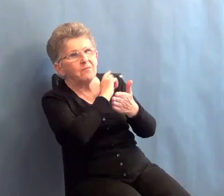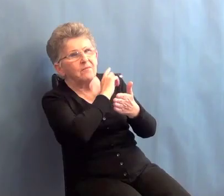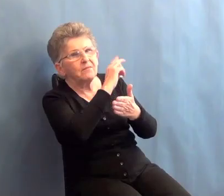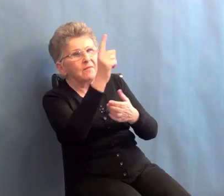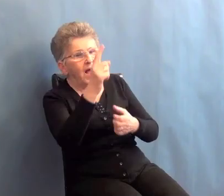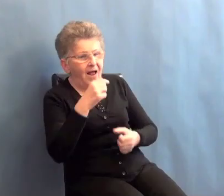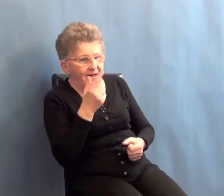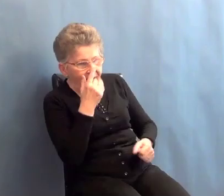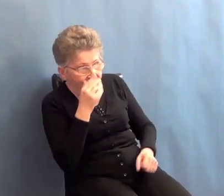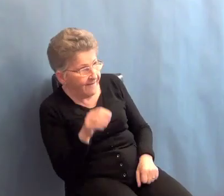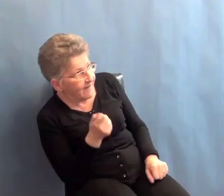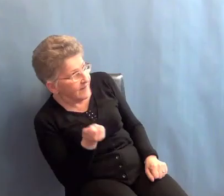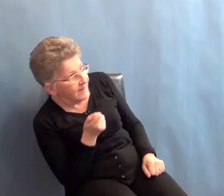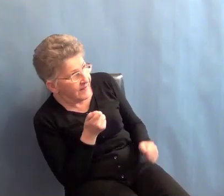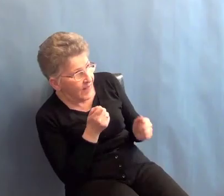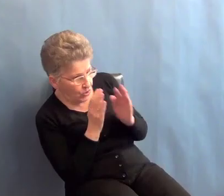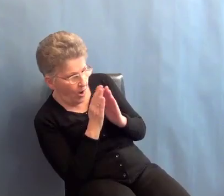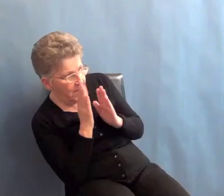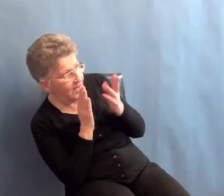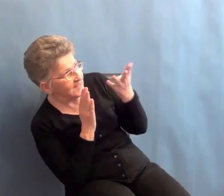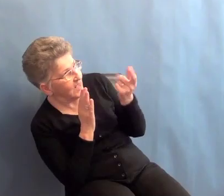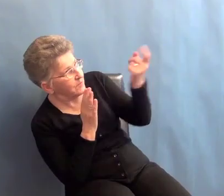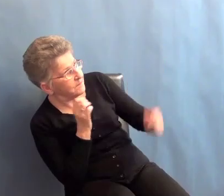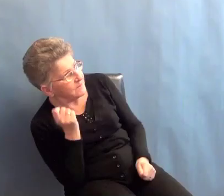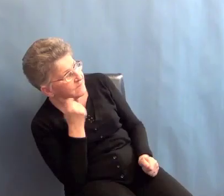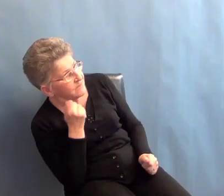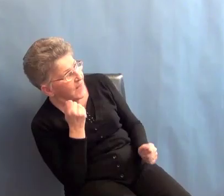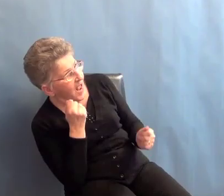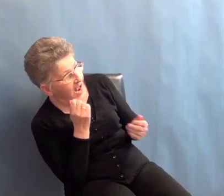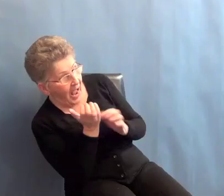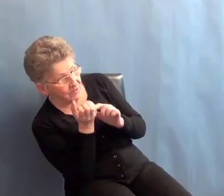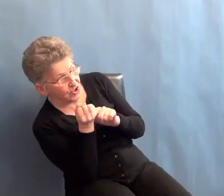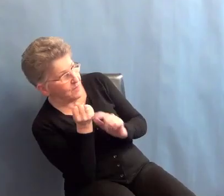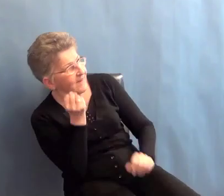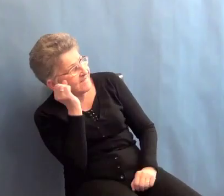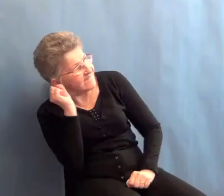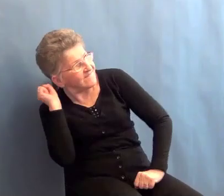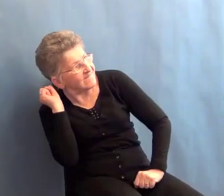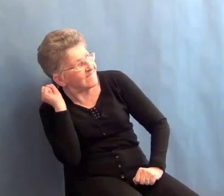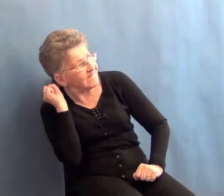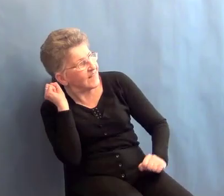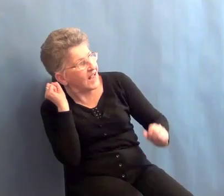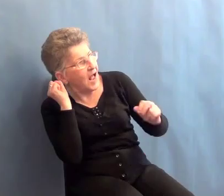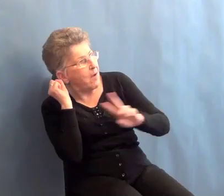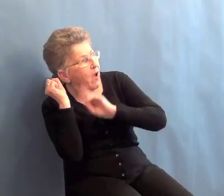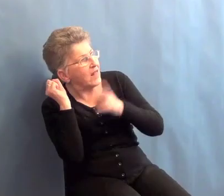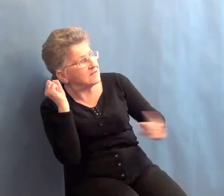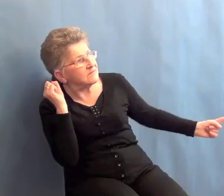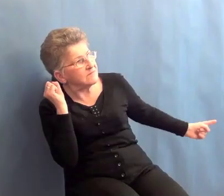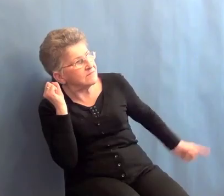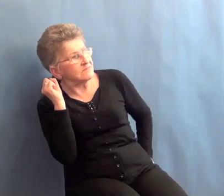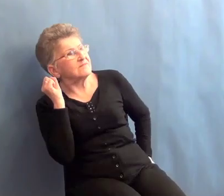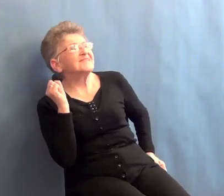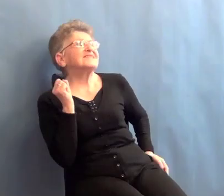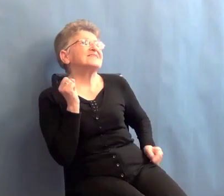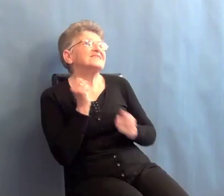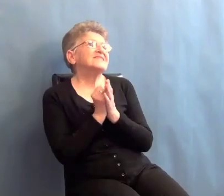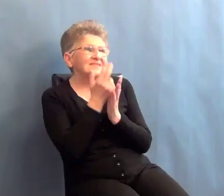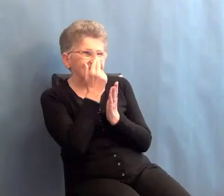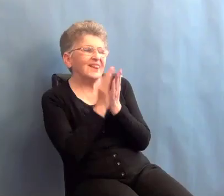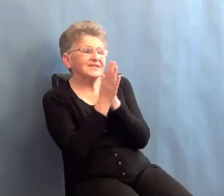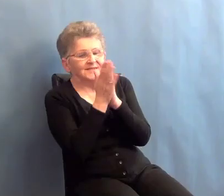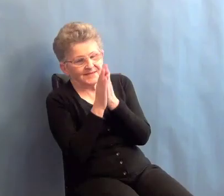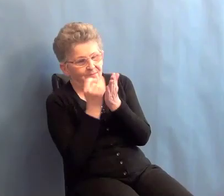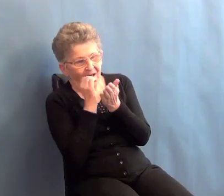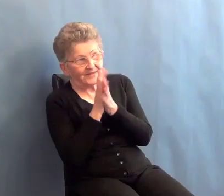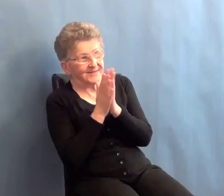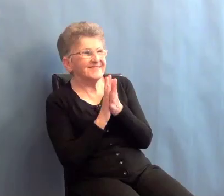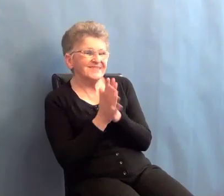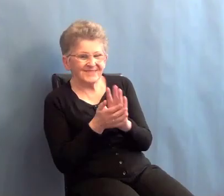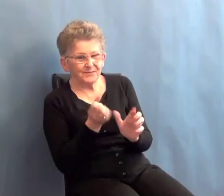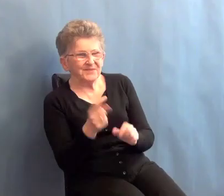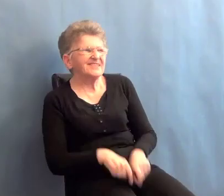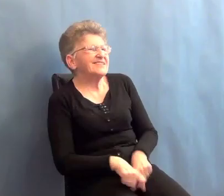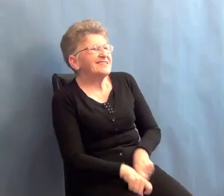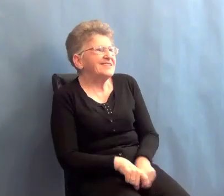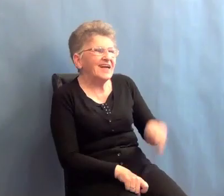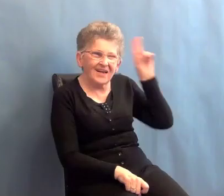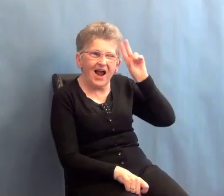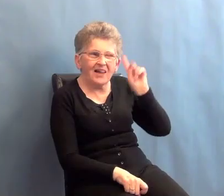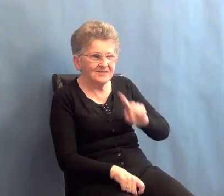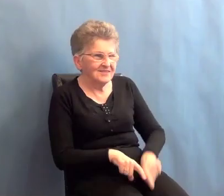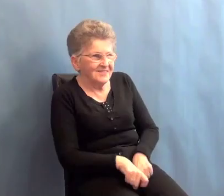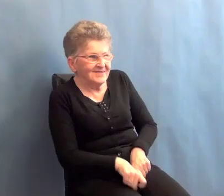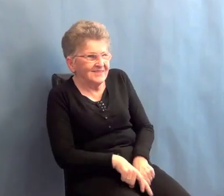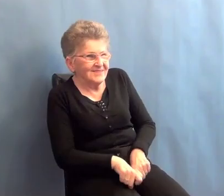Smarkacz chciał rzucić kamieniem w inny dom. Zadowolony z siebie próbuje, ale przyszedł policjant. Malec więc udaje, że tylko bawi się kamieniem, potem rzuca i udaje, że chce mu się do toalety.